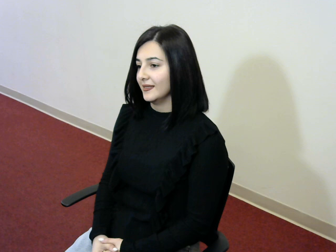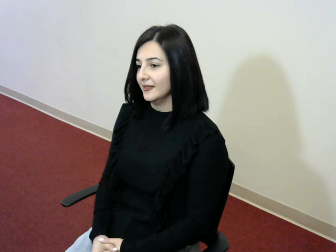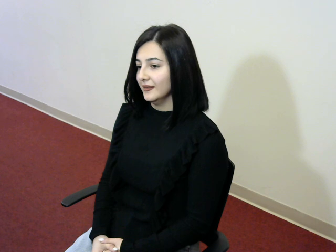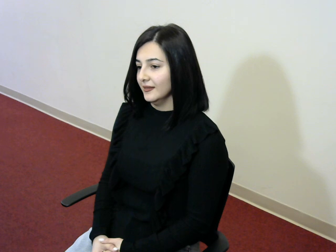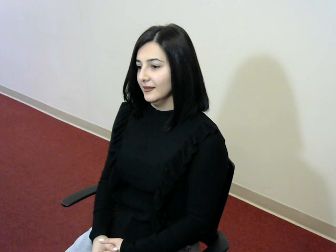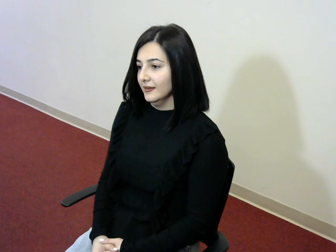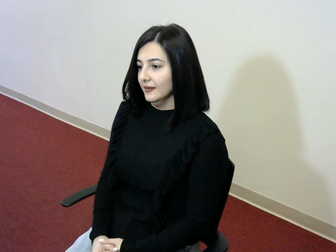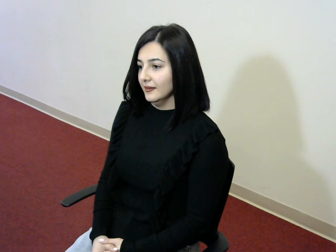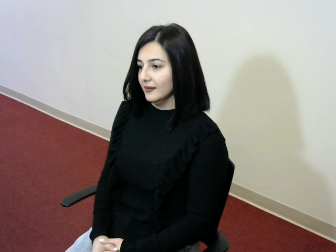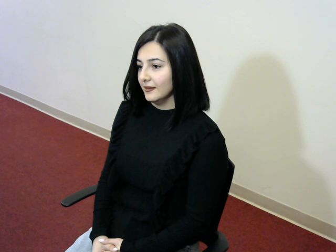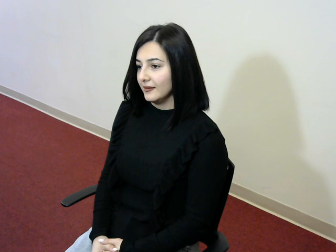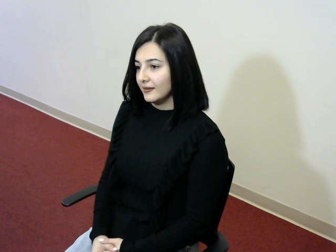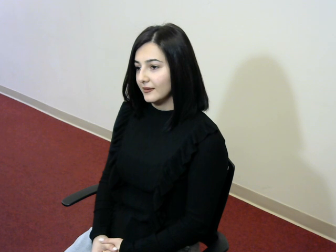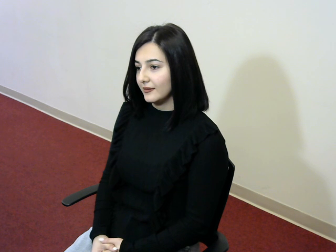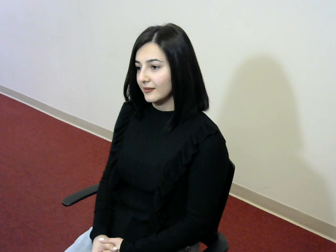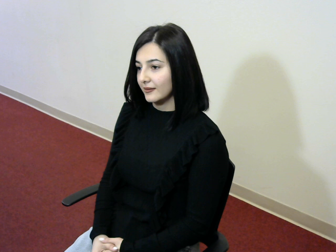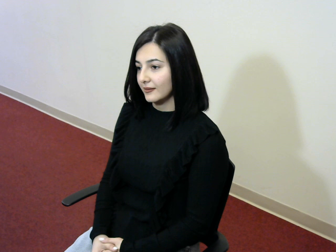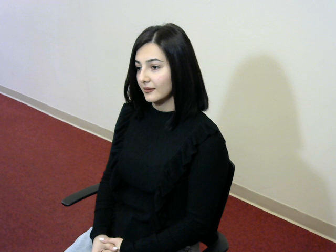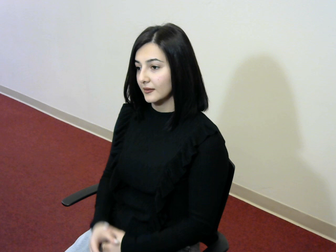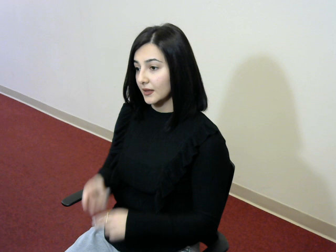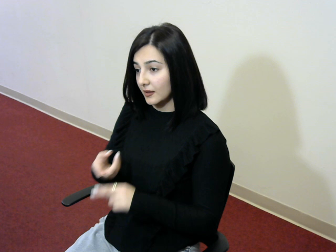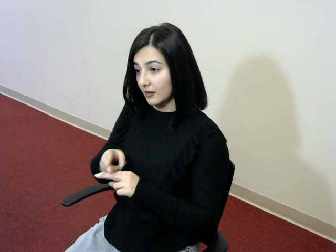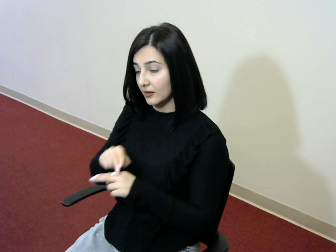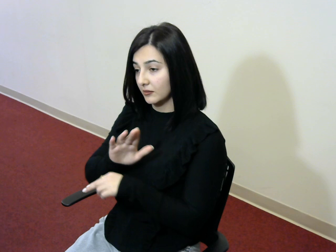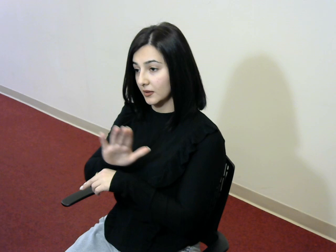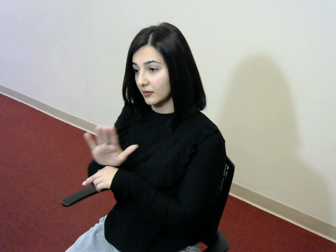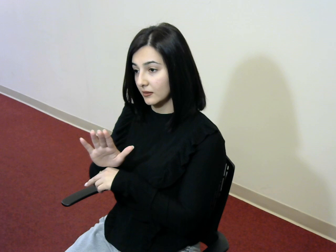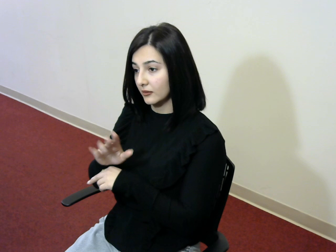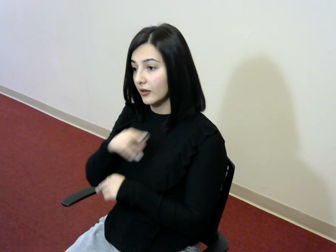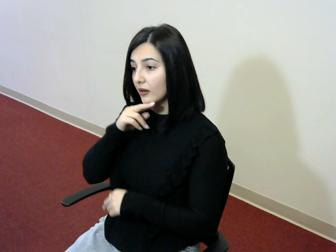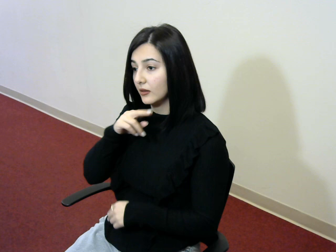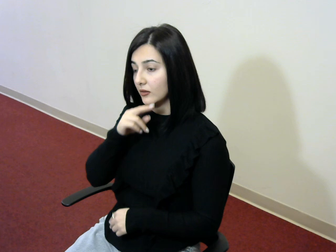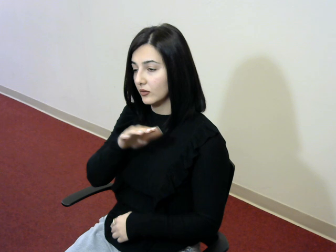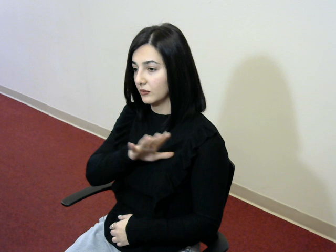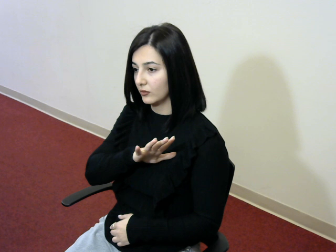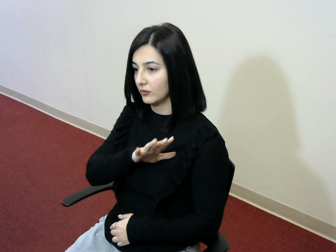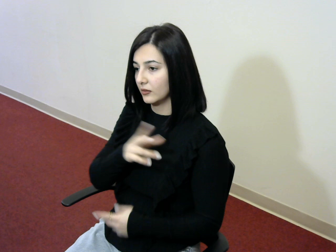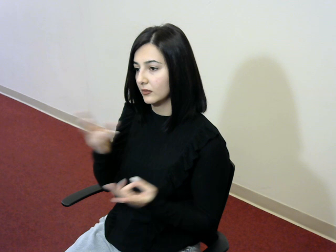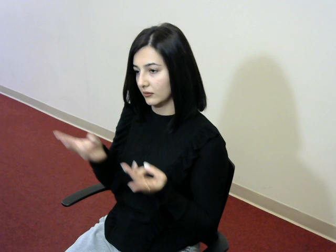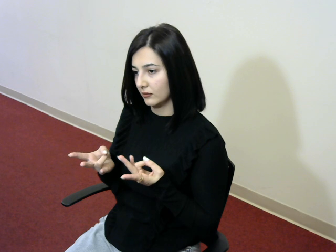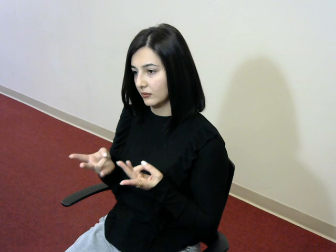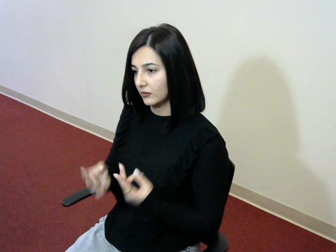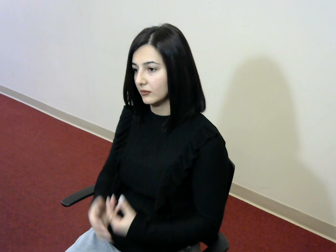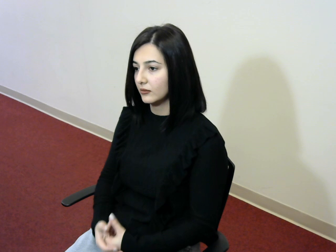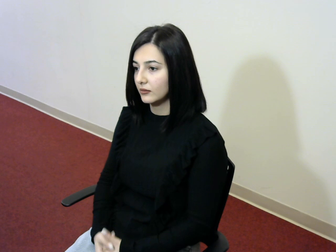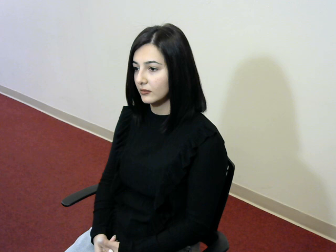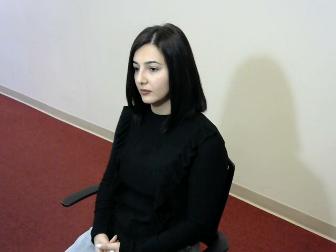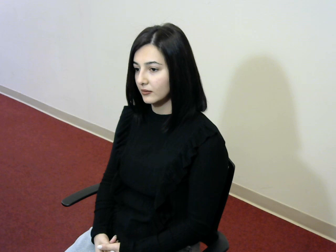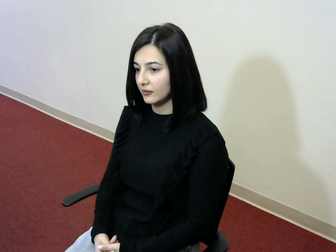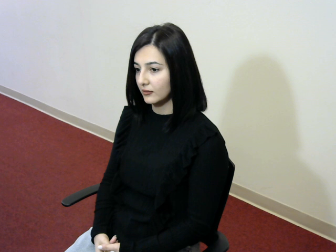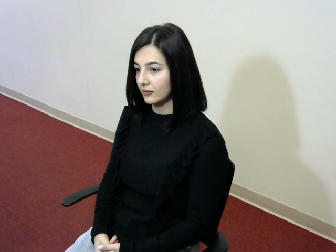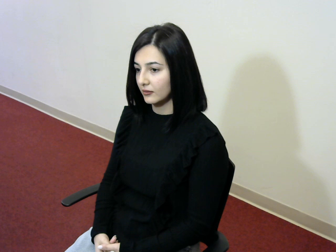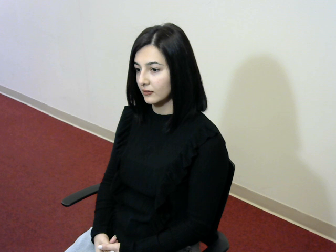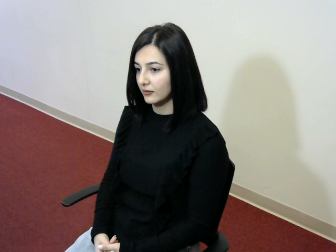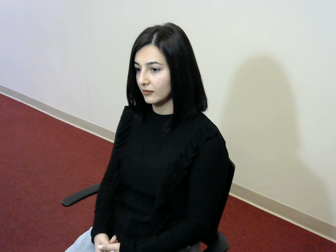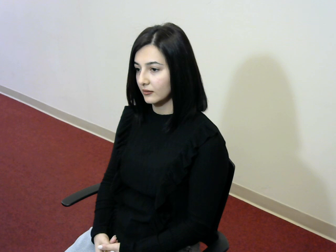Bu tapşırıqlarda diqqətli olmaq lazımdır